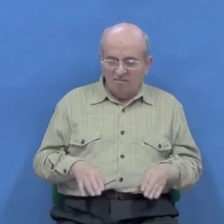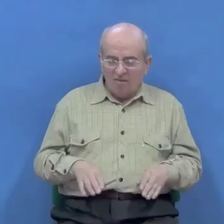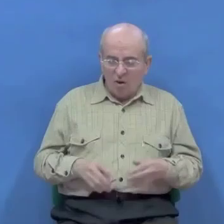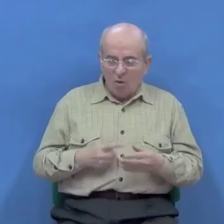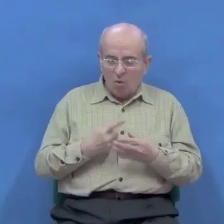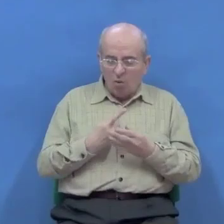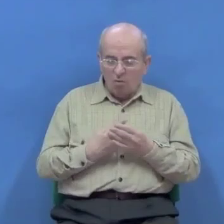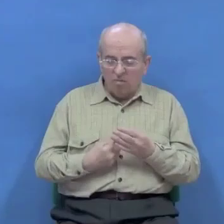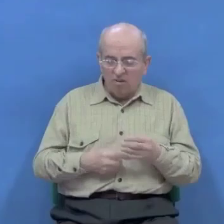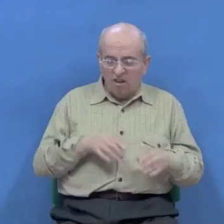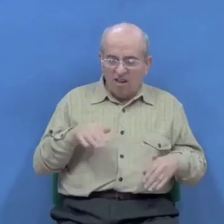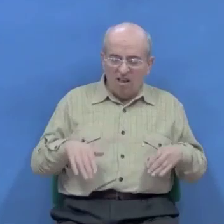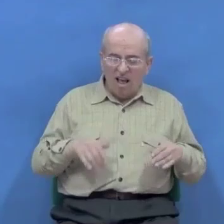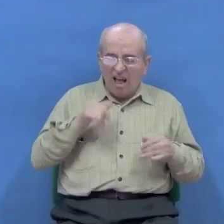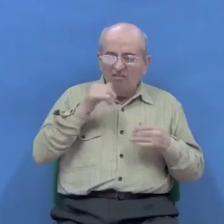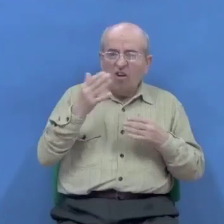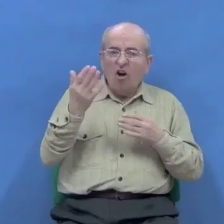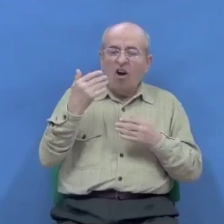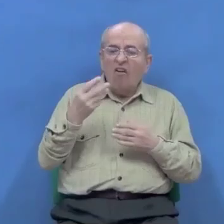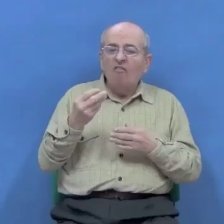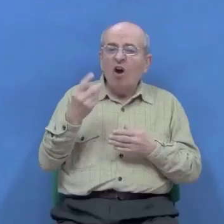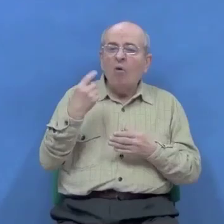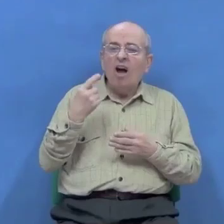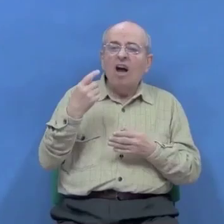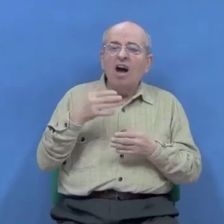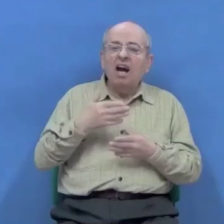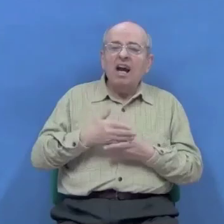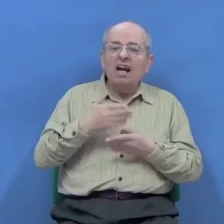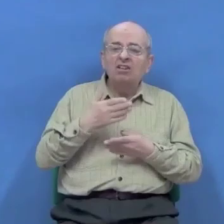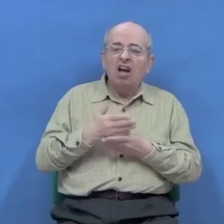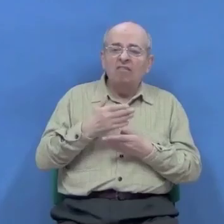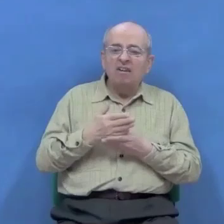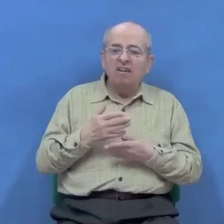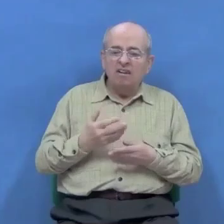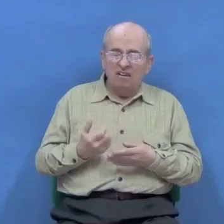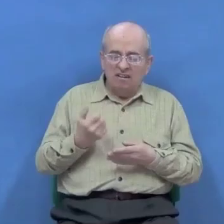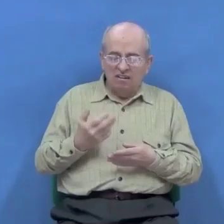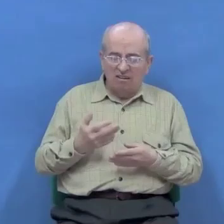Ktoś topi się w basenie, krzyczy, woła o ratunek.